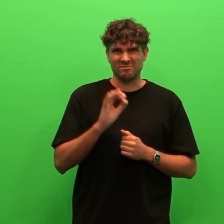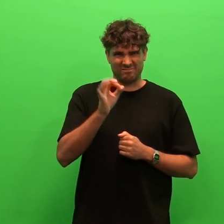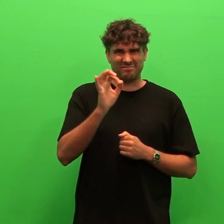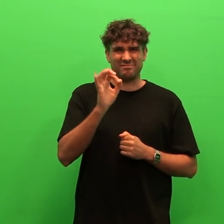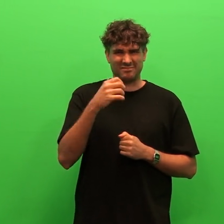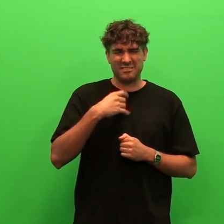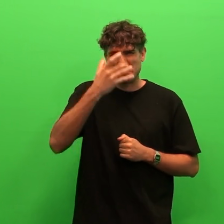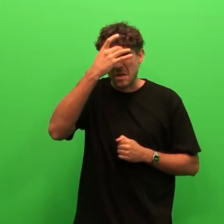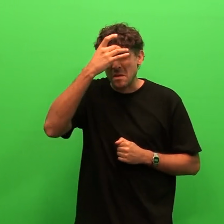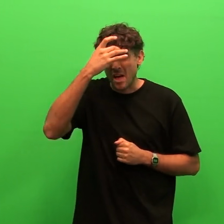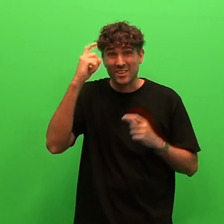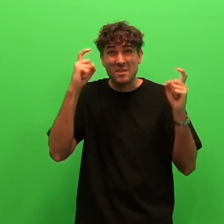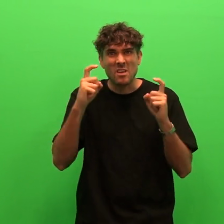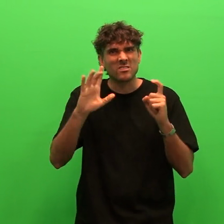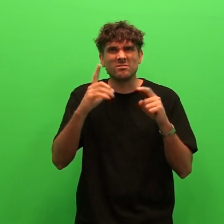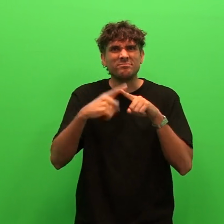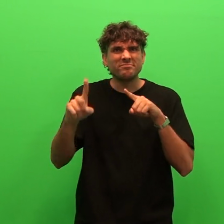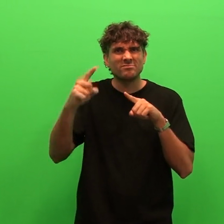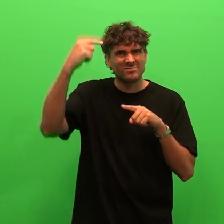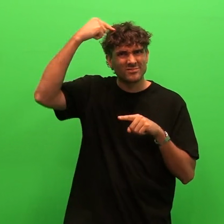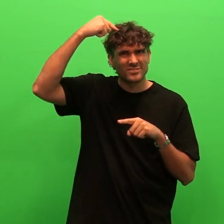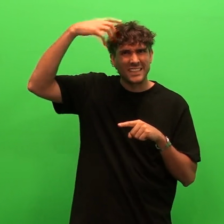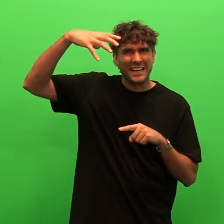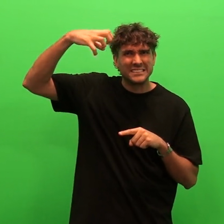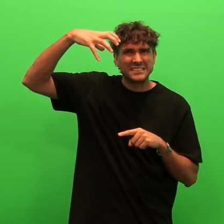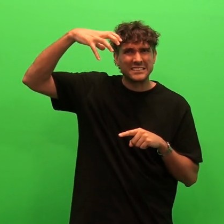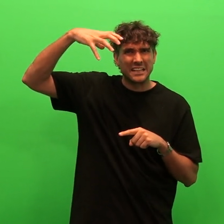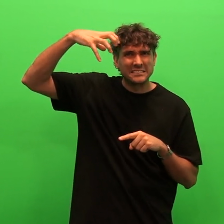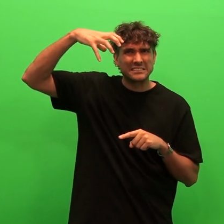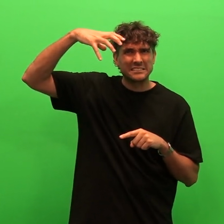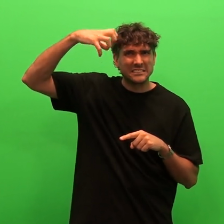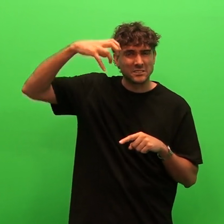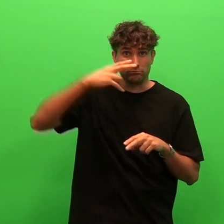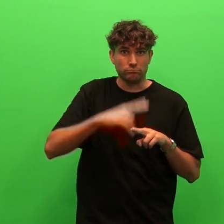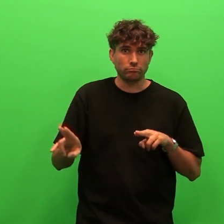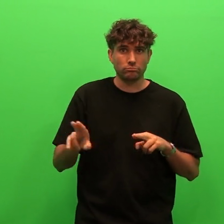Sí, em fa mal el cap, però no és migranya, és un dolor diferent, em fa mal la part superior del cap, sento com contraccions, és estrany.